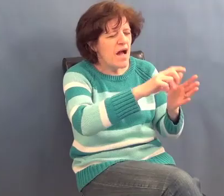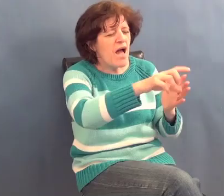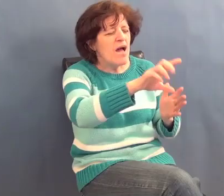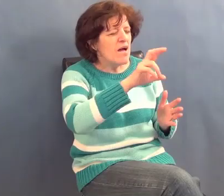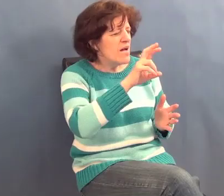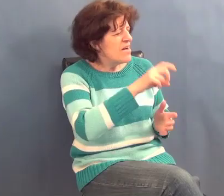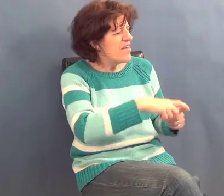Ta glazura.